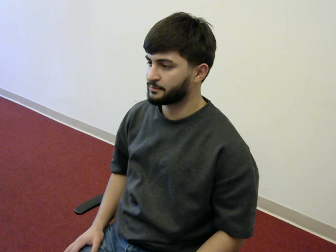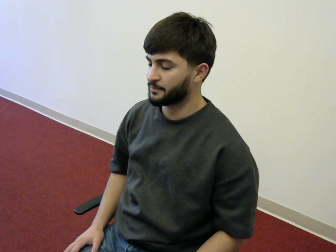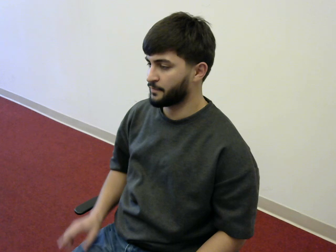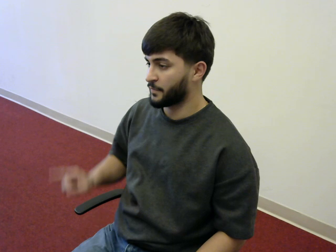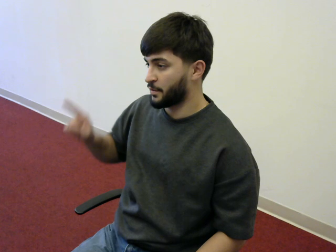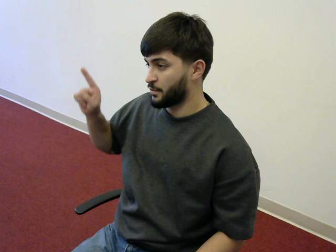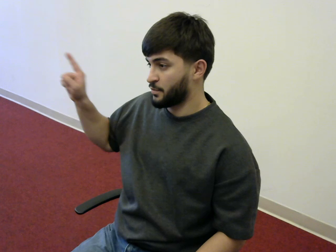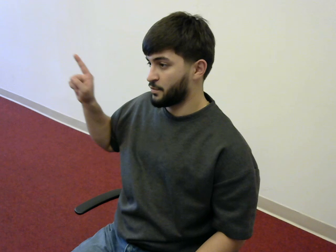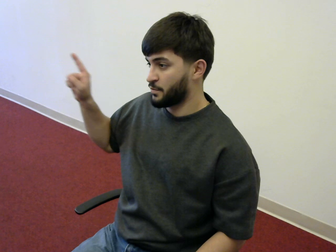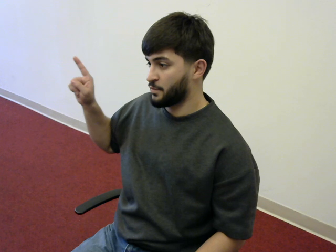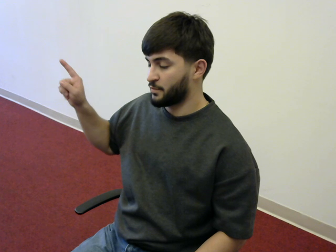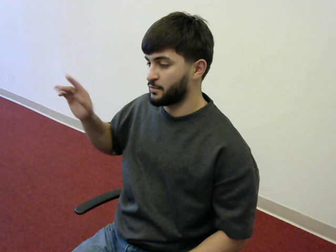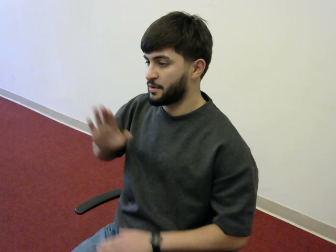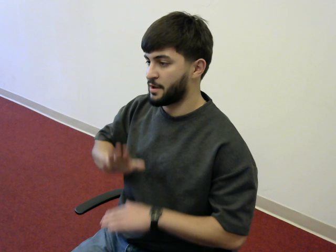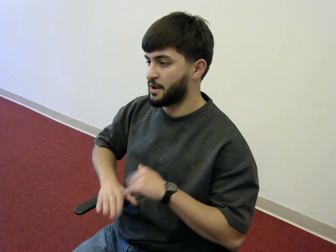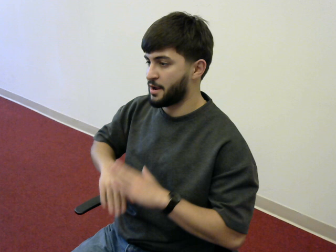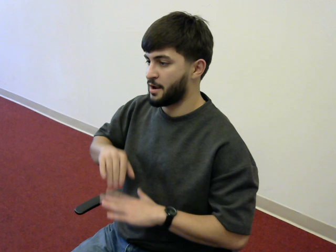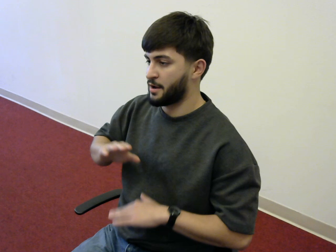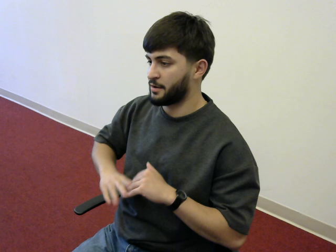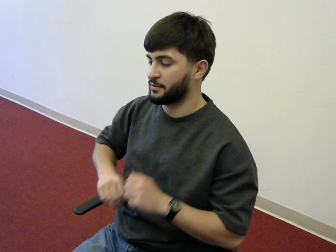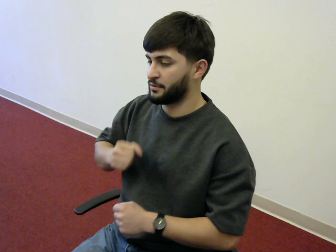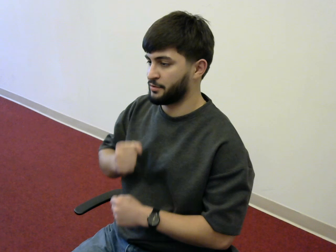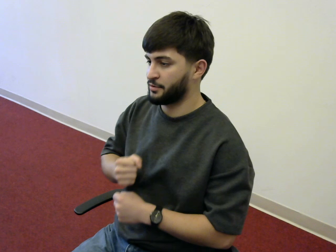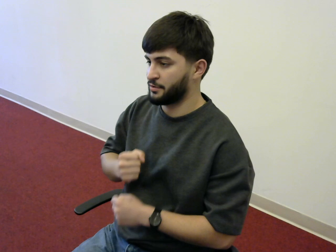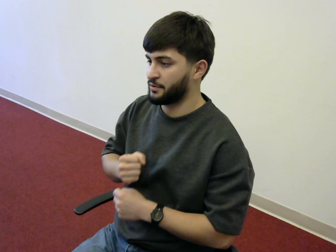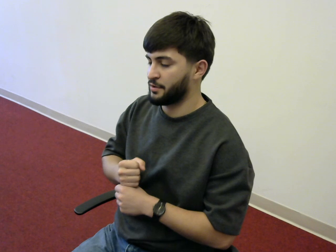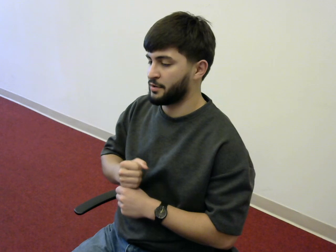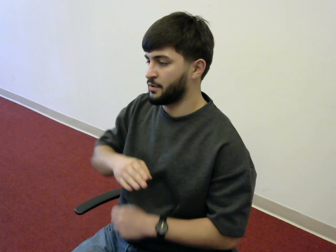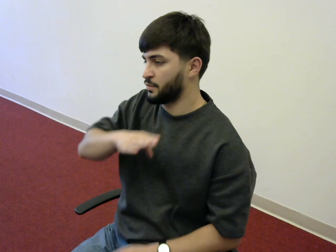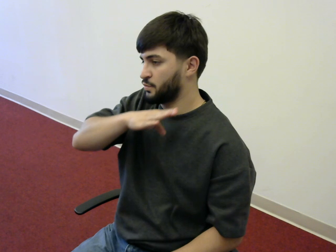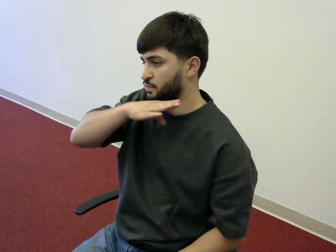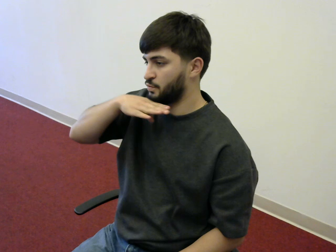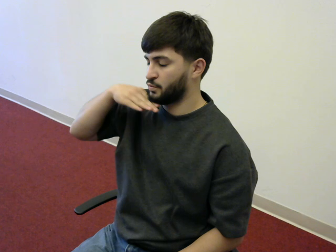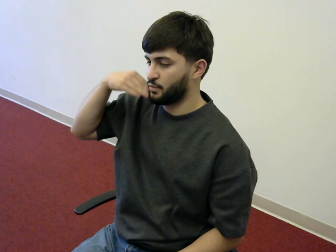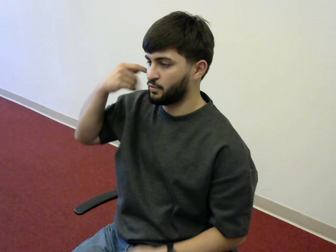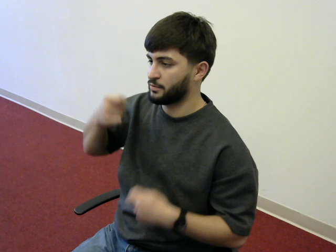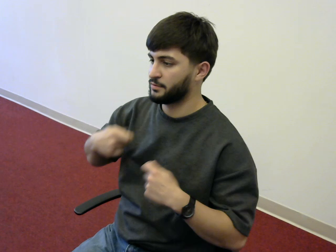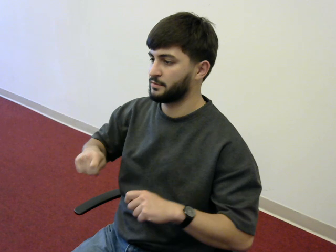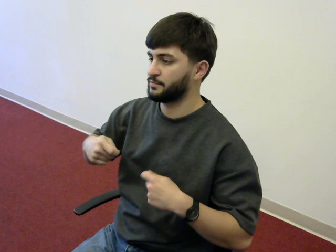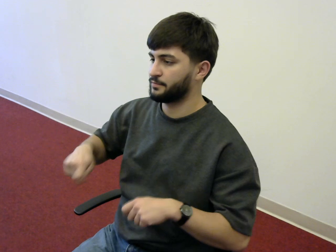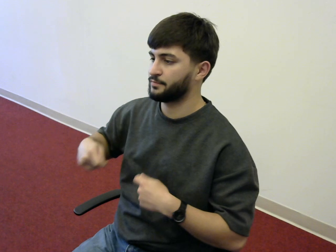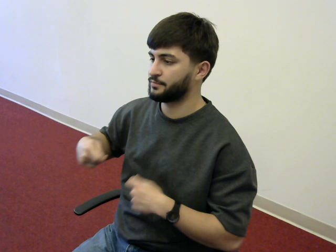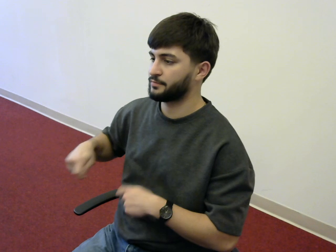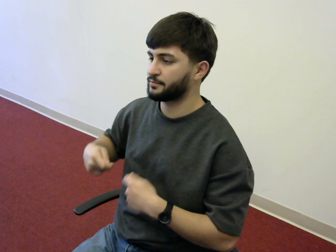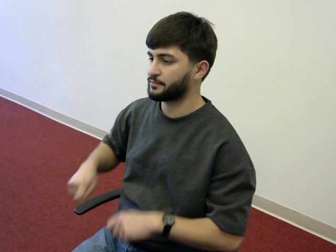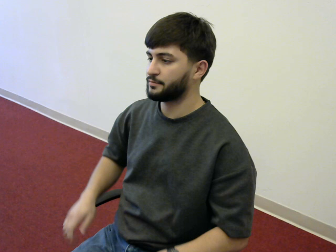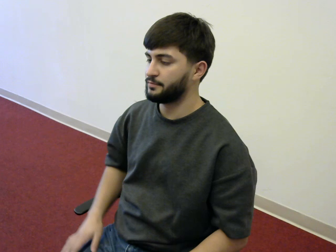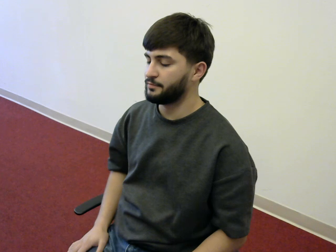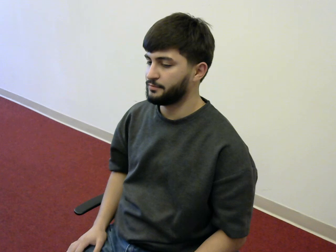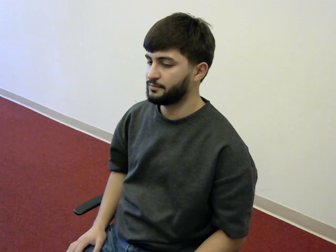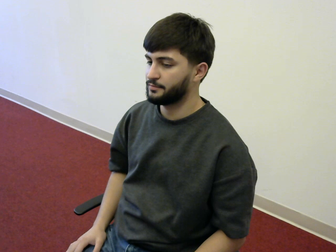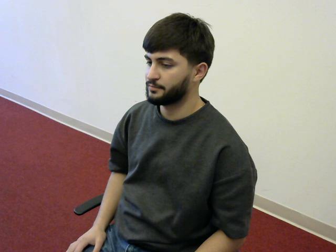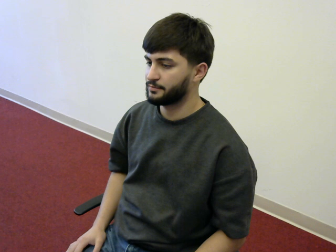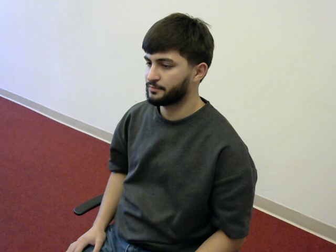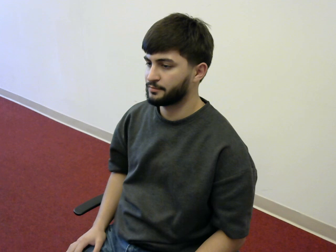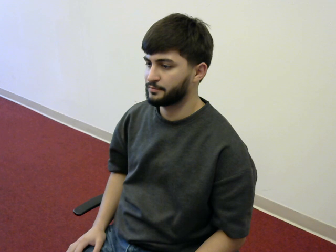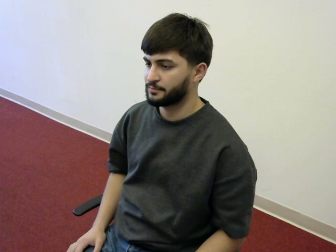Onun əl işləri çox satılır